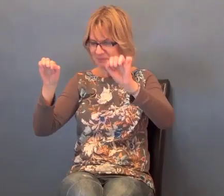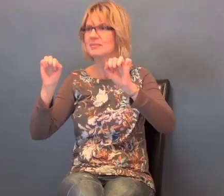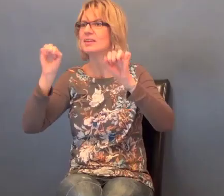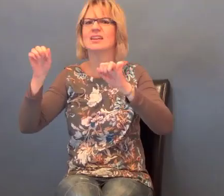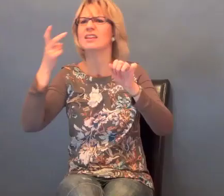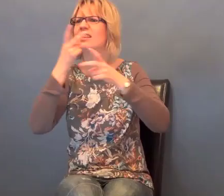Szukają, ale jej nie ma.